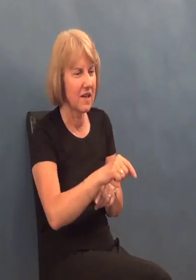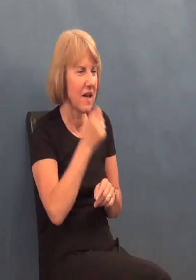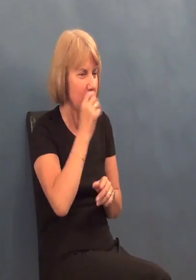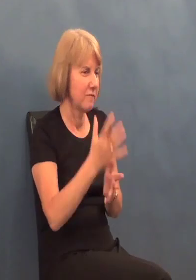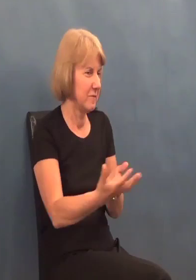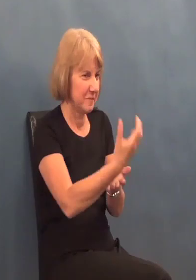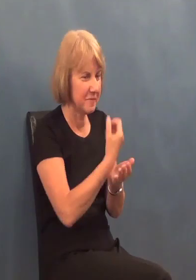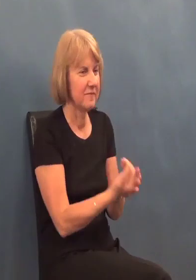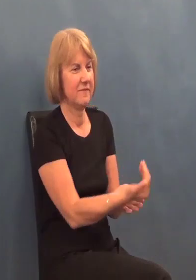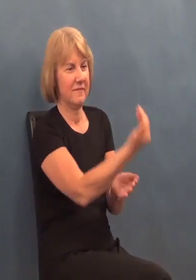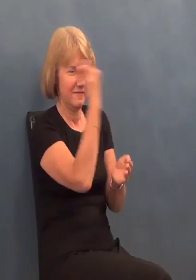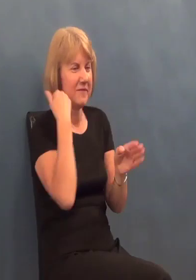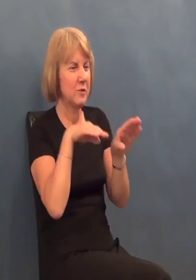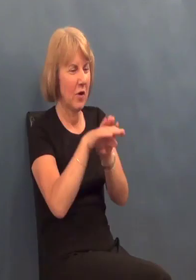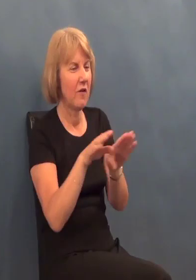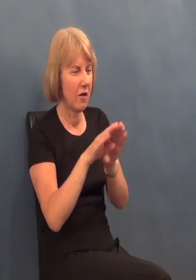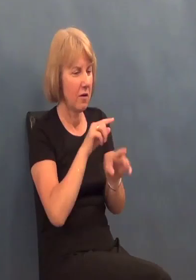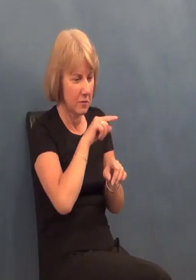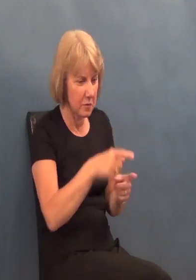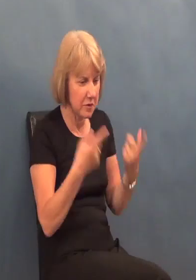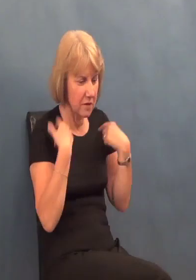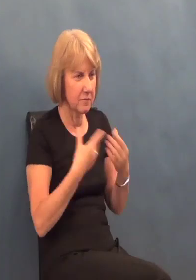Więc wychodzi z zegara, zabiera wszystkie jabłka i z powrotem wraca do zegara.